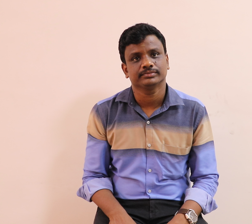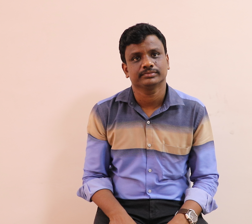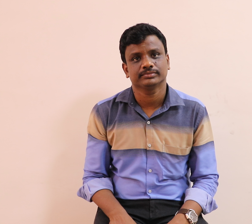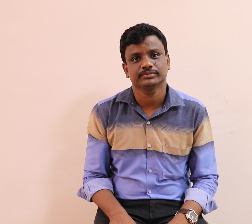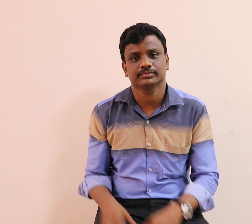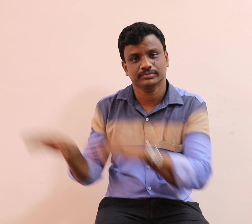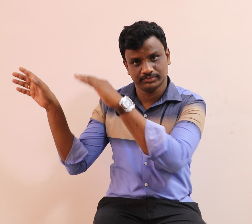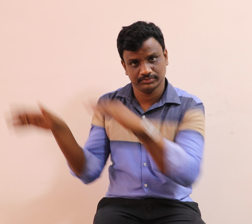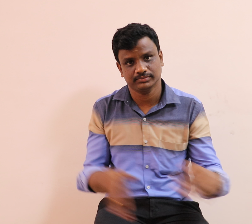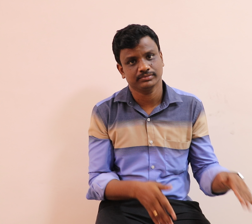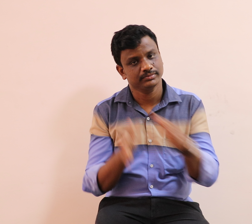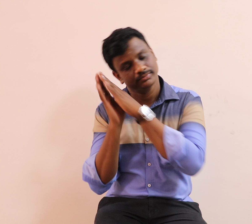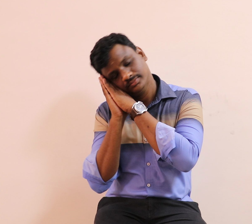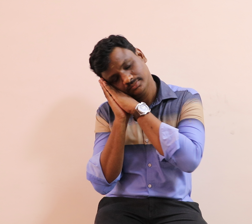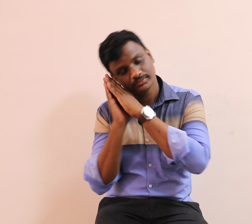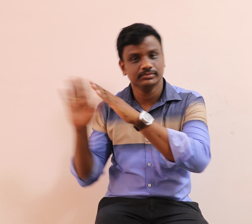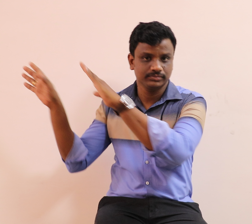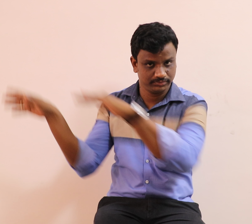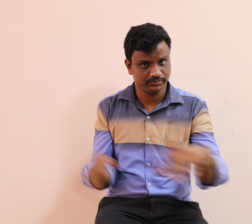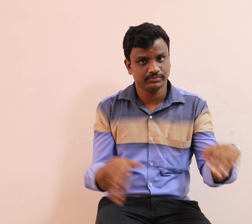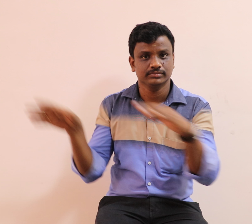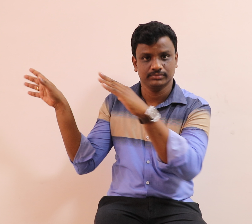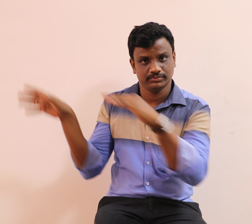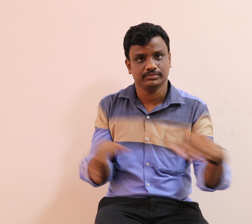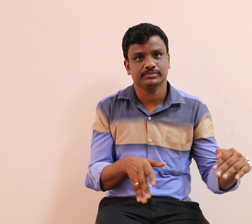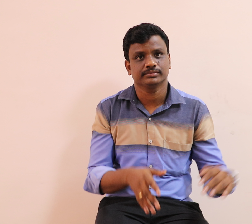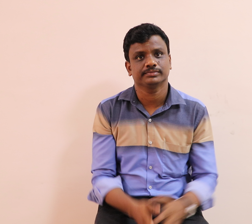prepare the bed